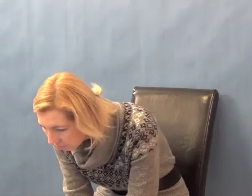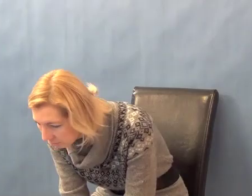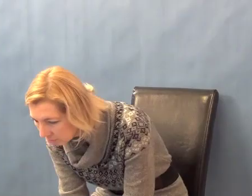Nie ma.